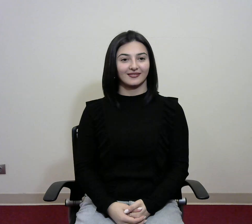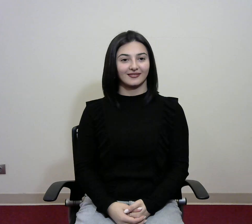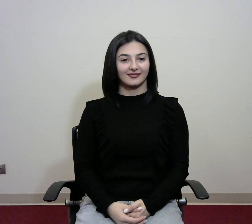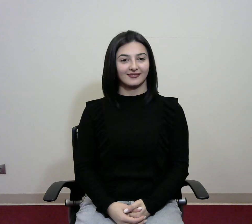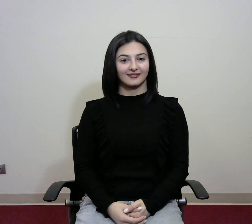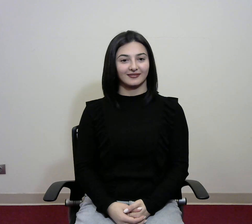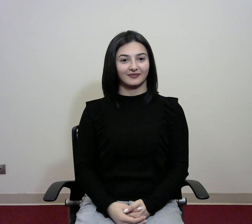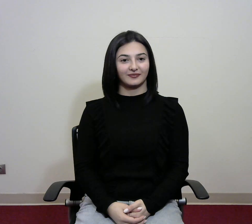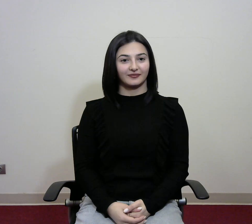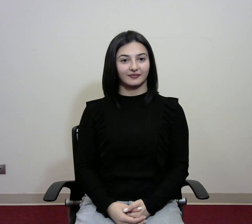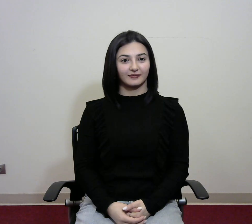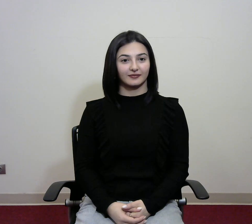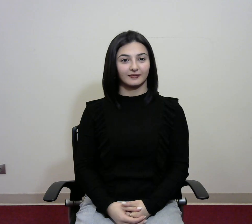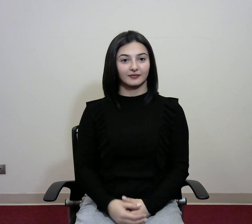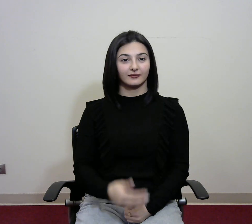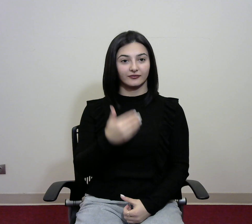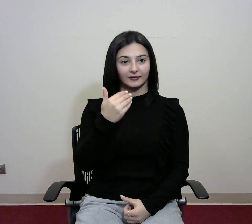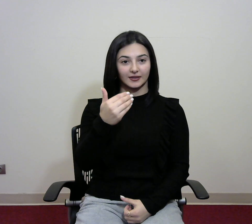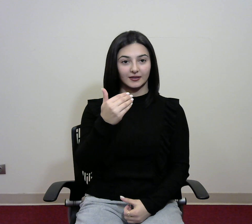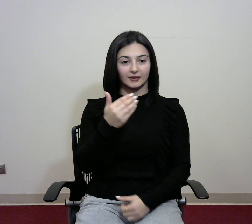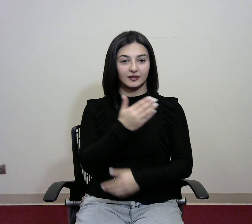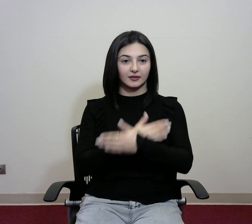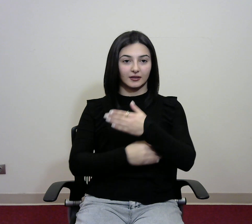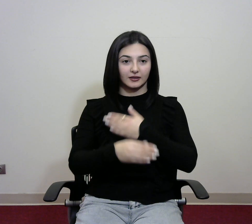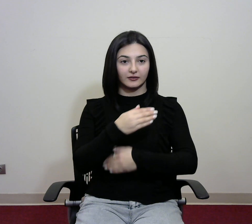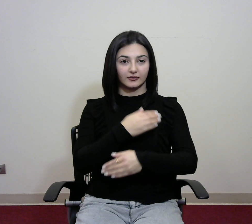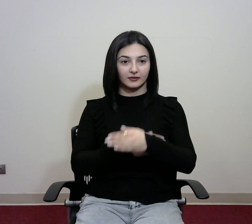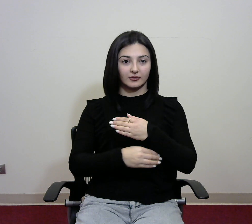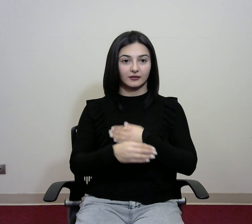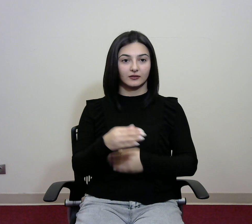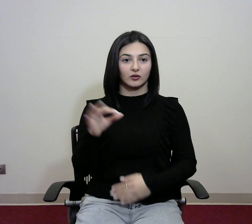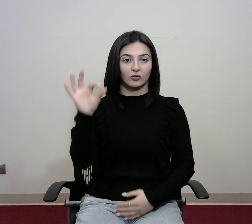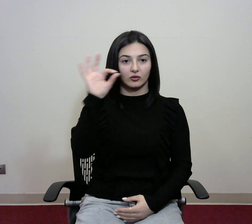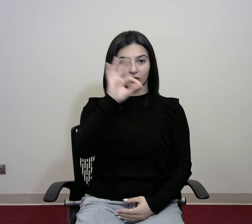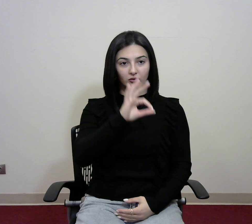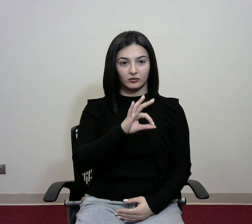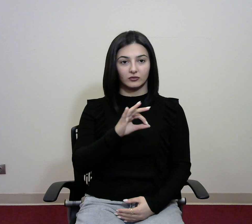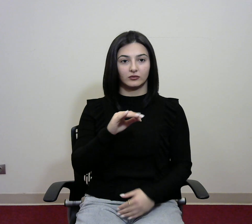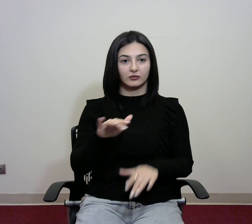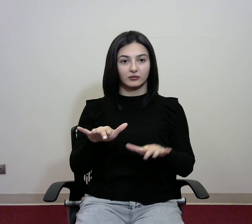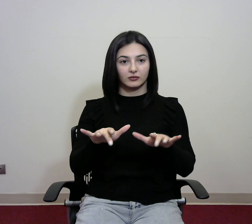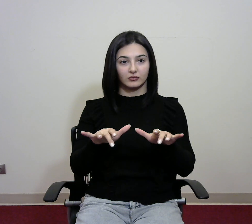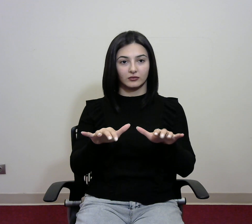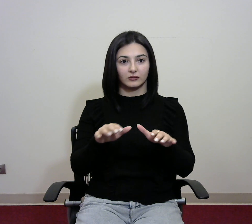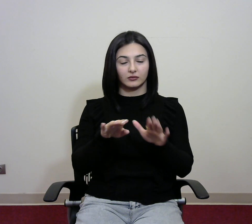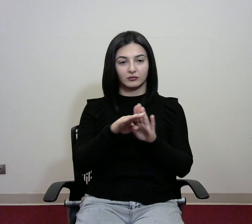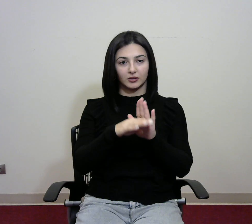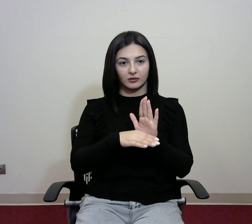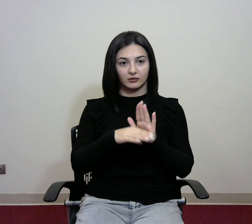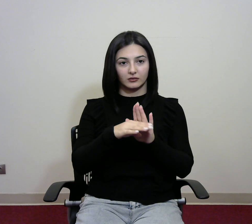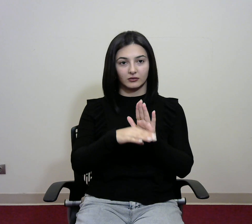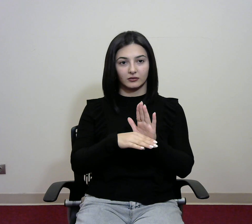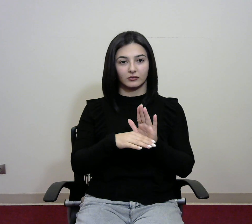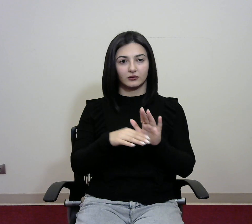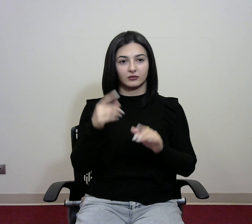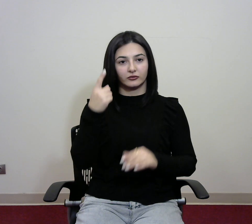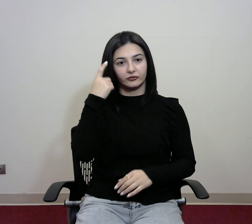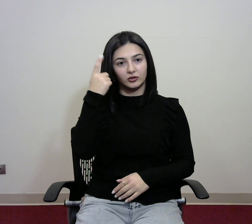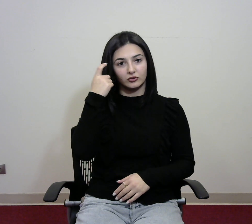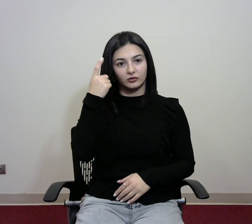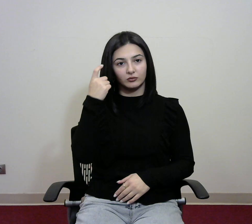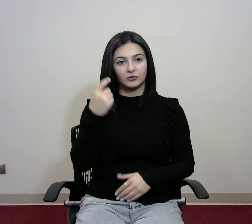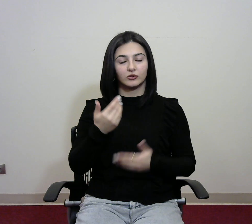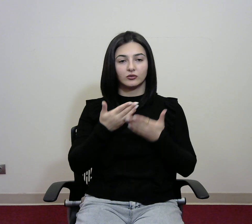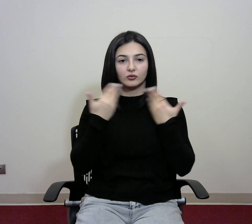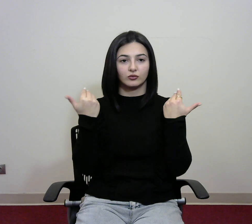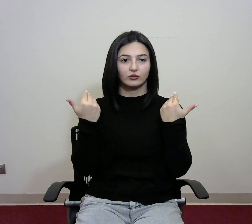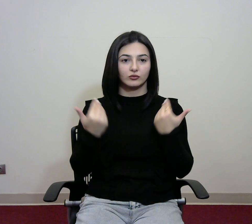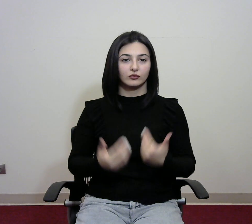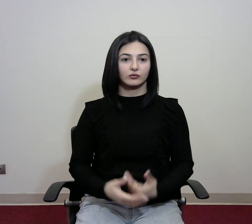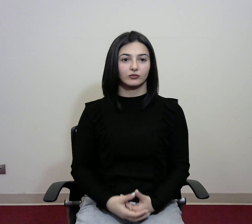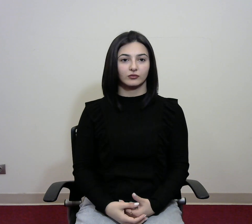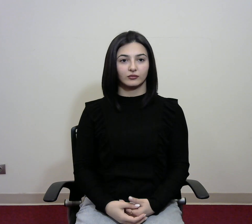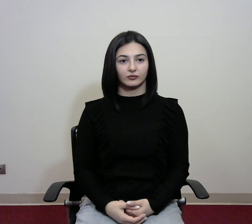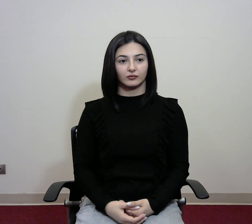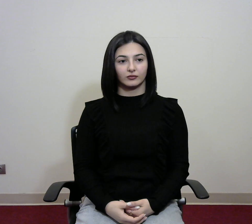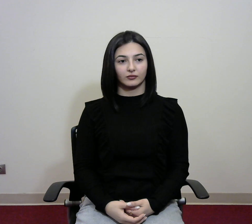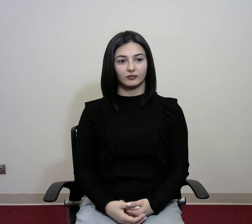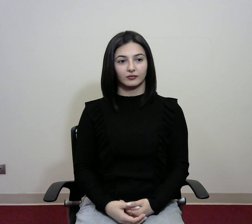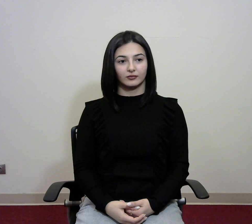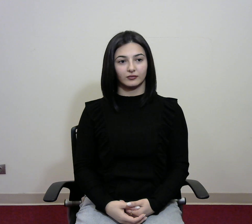Sizin əlilliyiniz haqqınızda sistemdə məlumat yoxdur